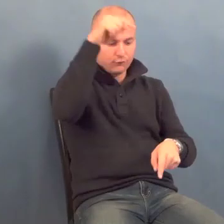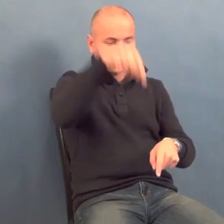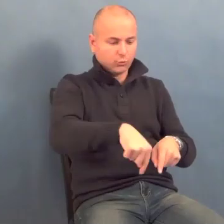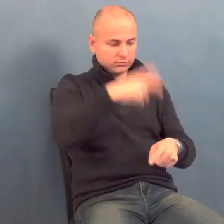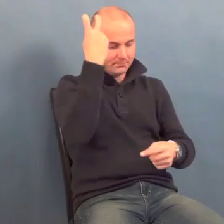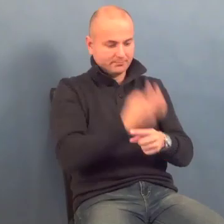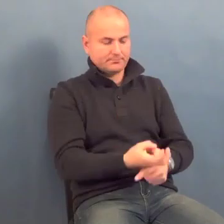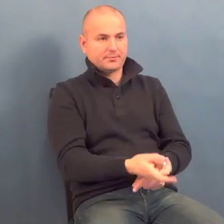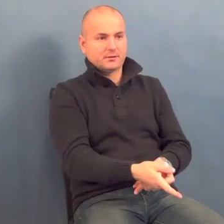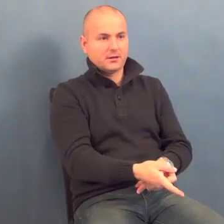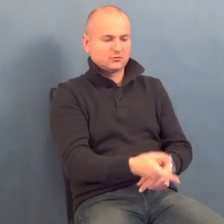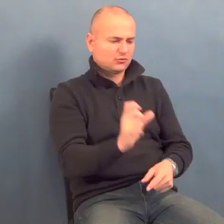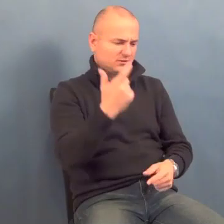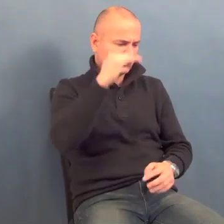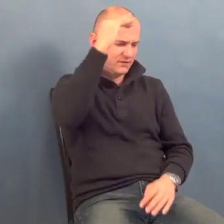Wygląda mi to na upadek.